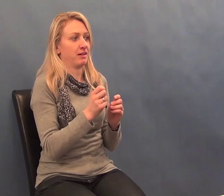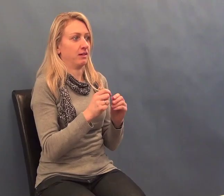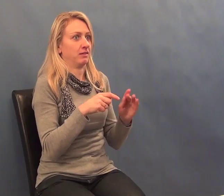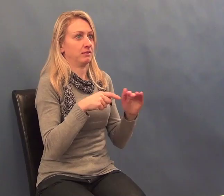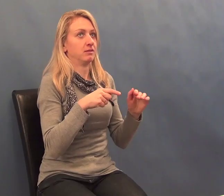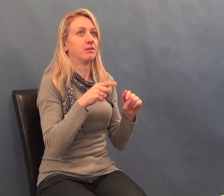Ucieka.